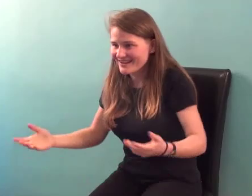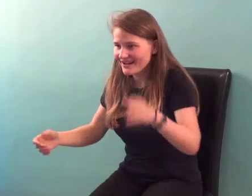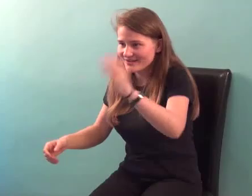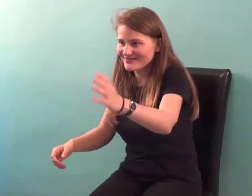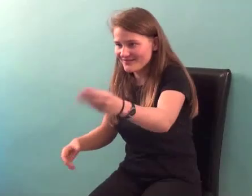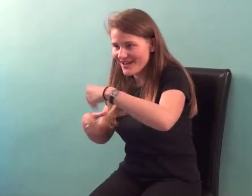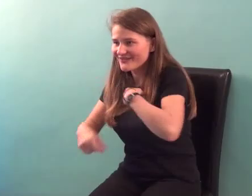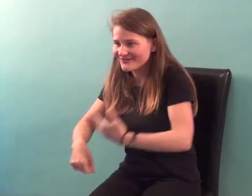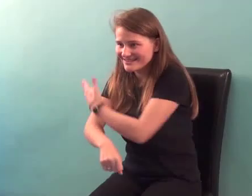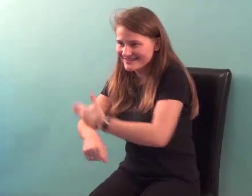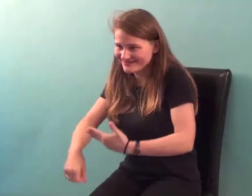Razem pójdziemy na wesele.